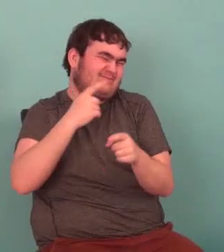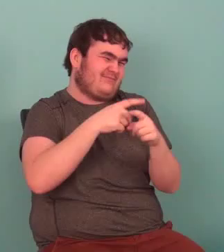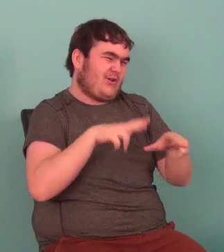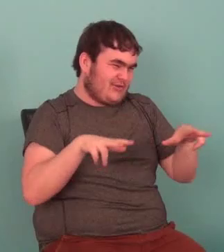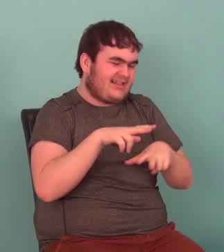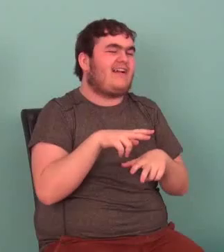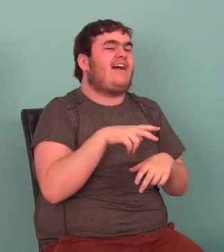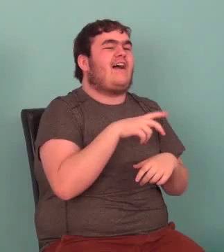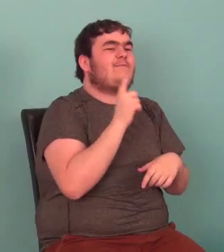To rodzina.